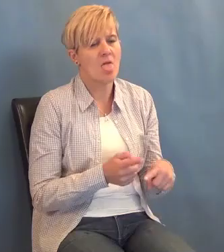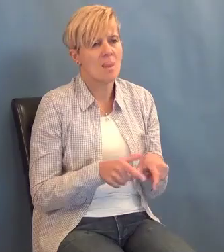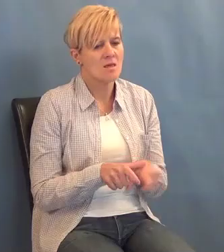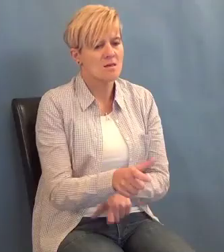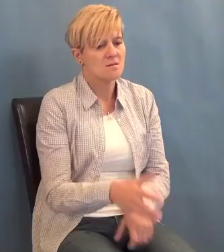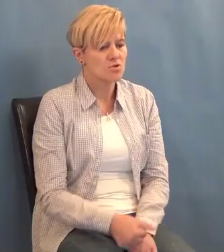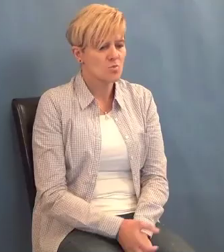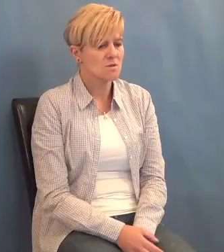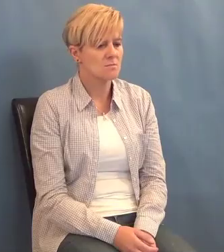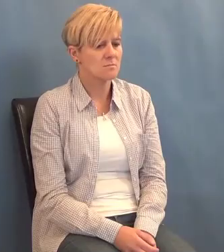Metalowe tory.